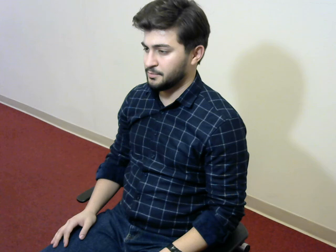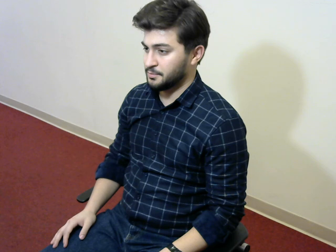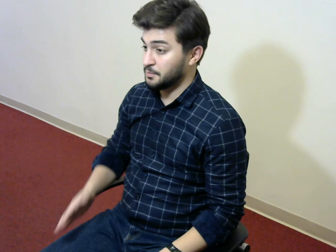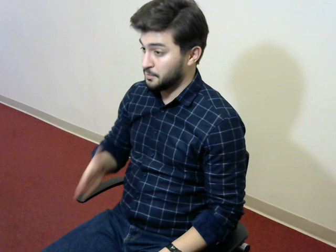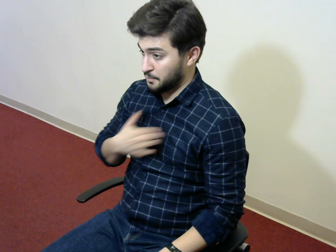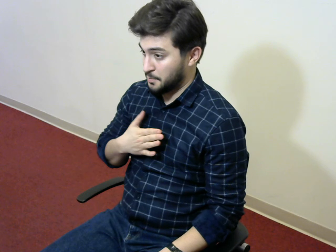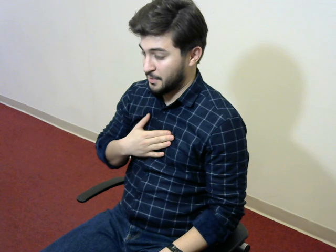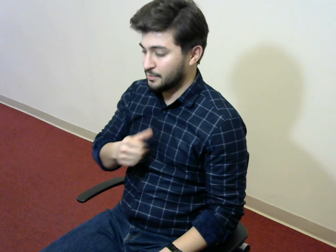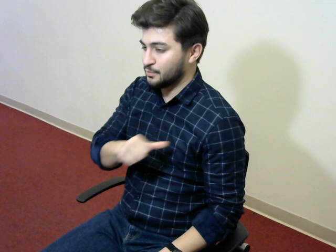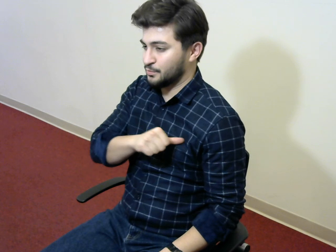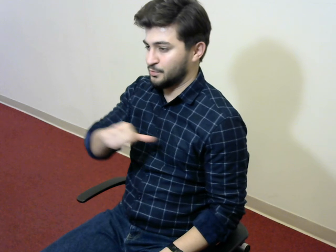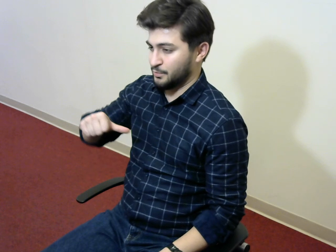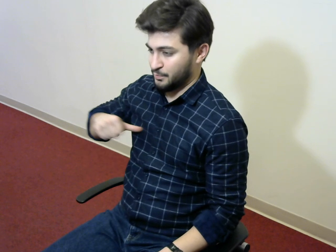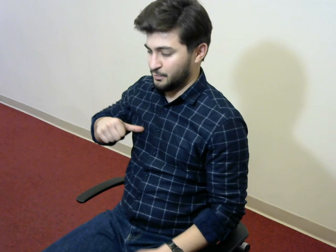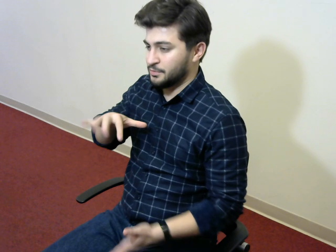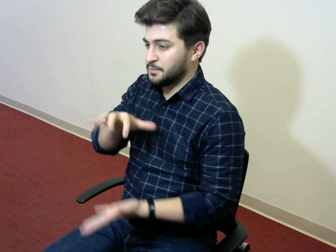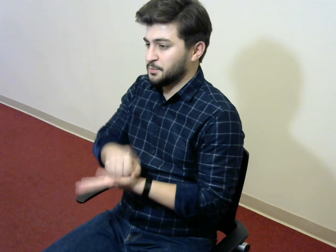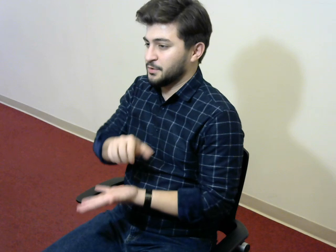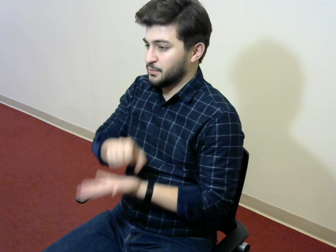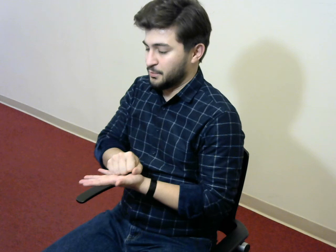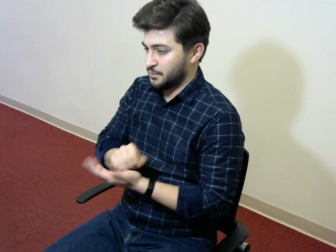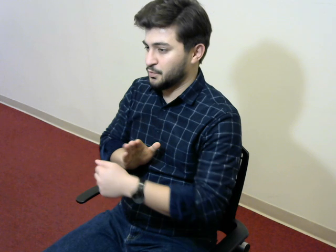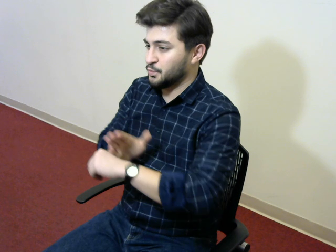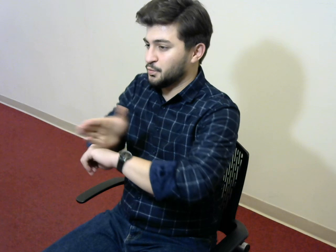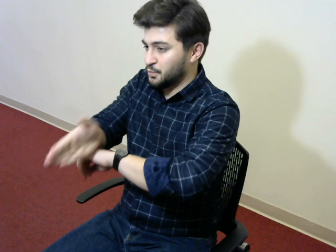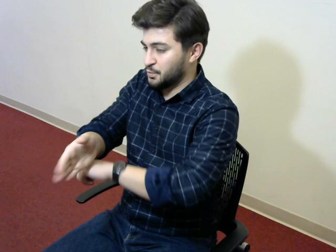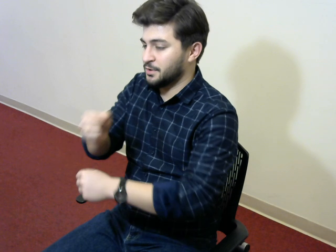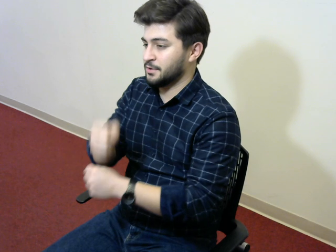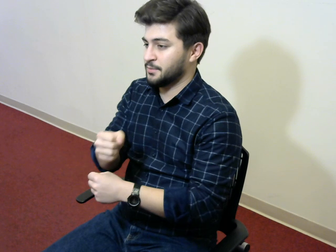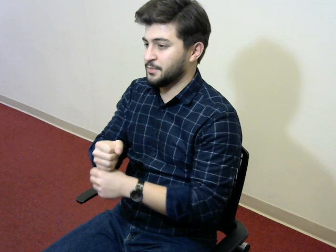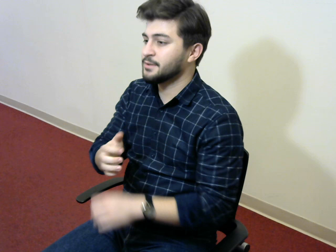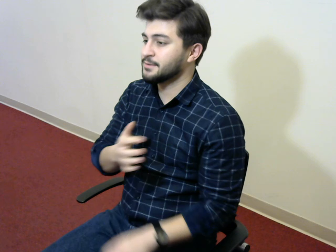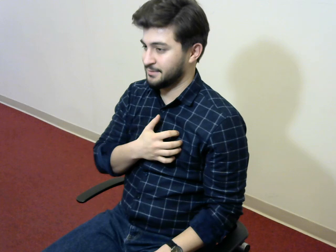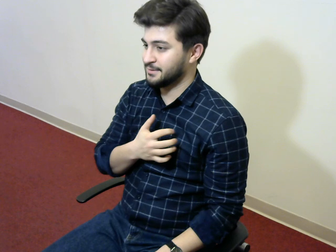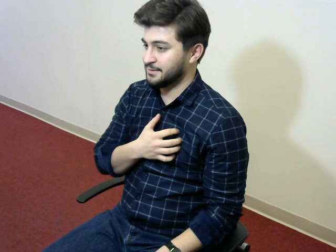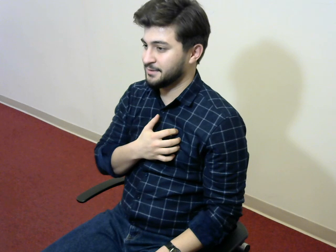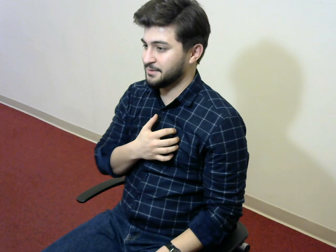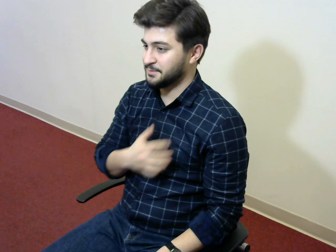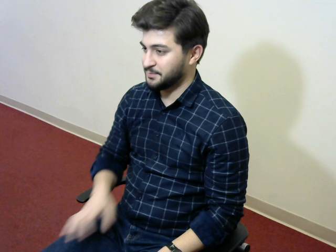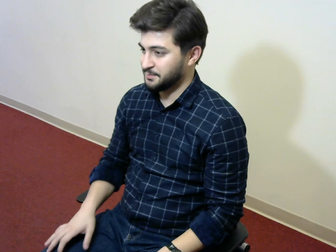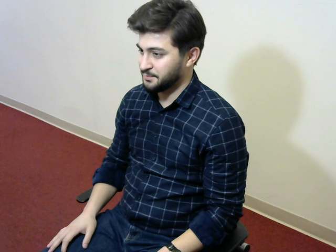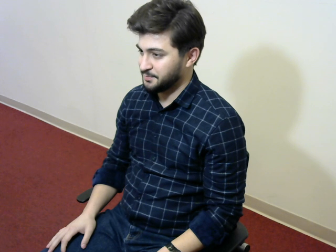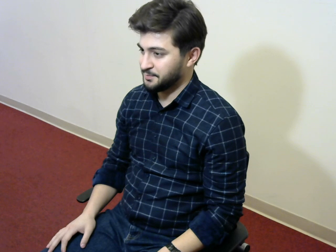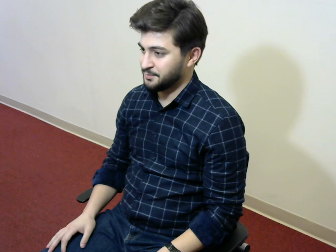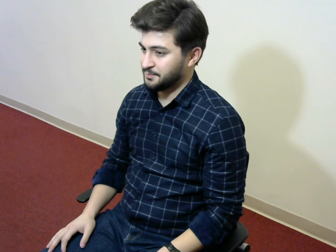Mən özünüməşğulluğa müraciət etmək istəyirəm